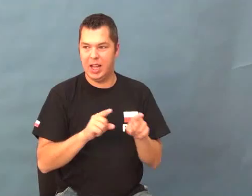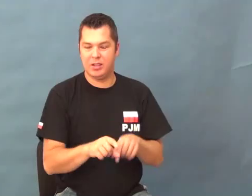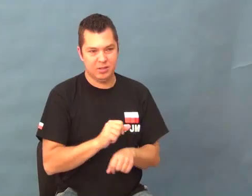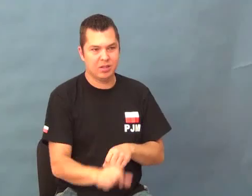Jest.